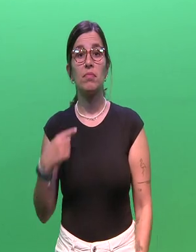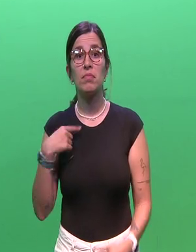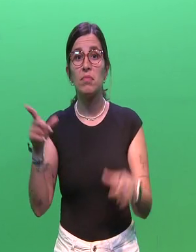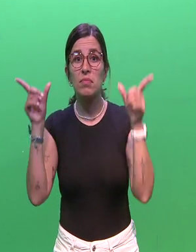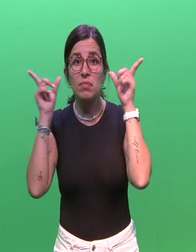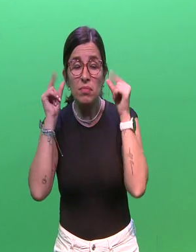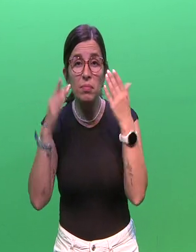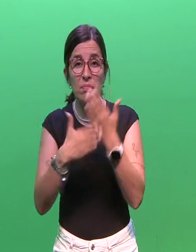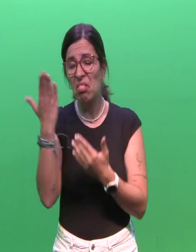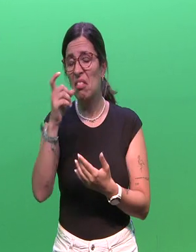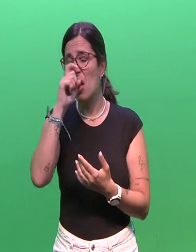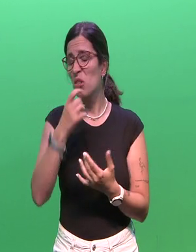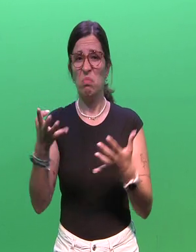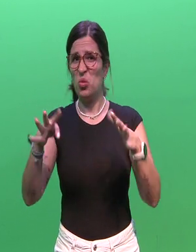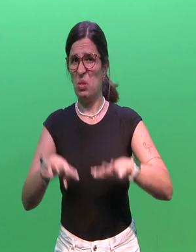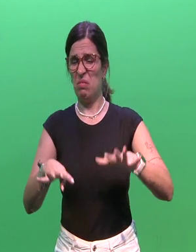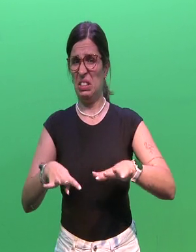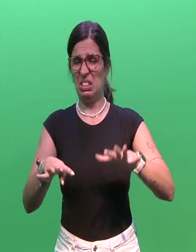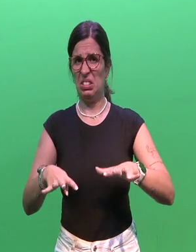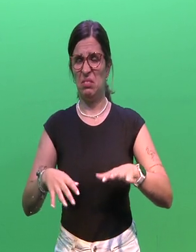Vaig començar a perdre audició quan tenia nou mesos.